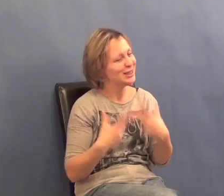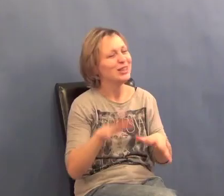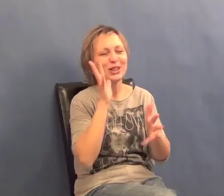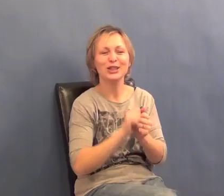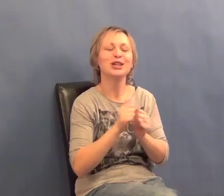Nic się nie stało.